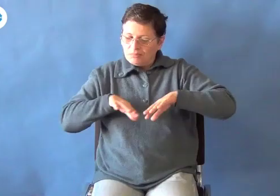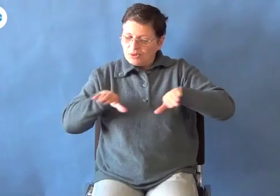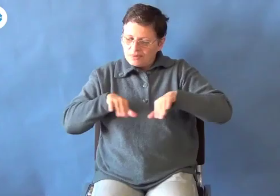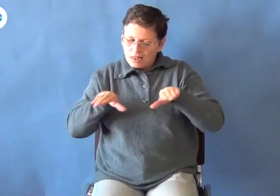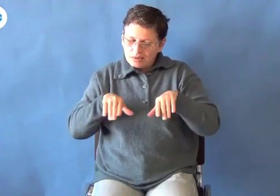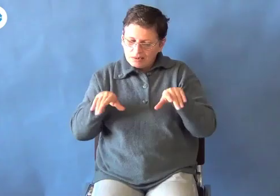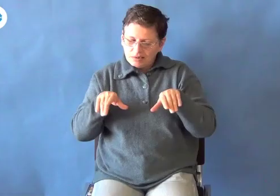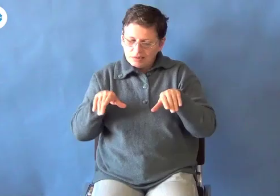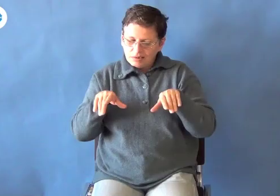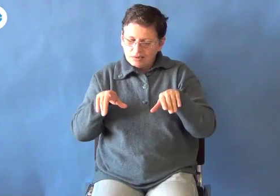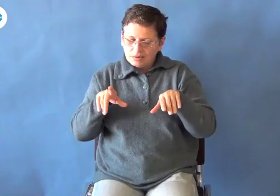Pływanie.